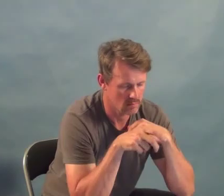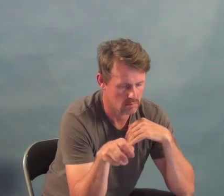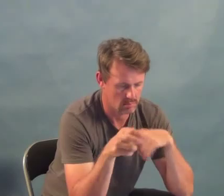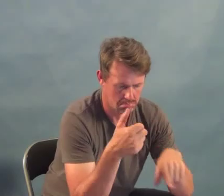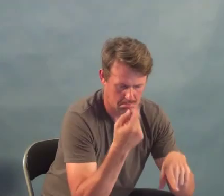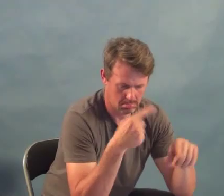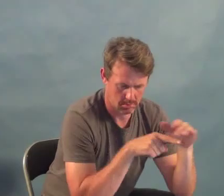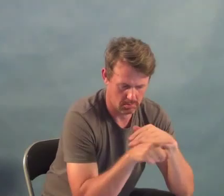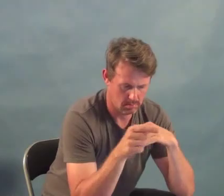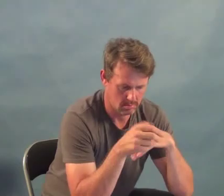Dziwne, człowiek ucieka.